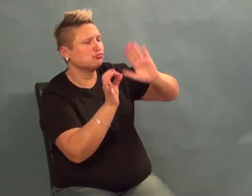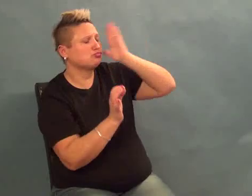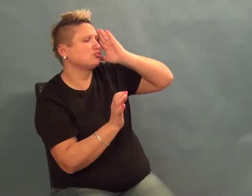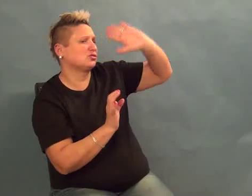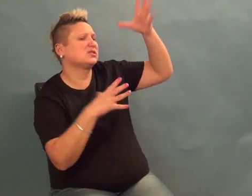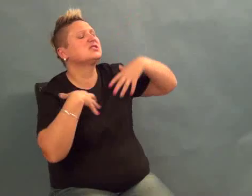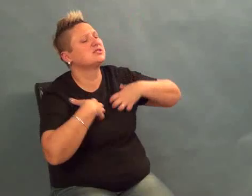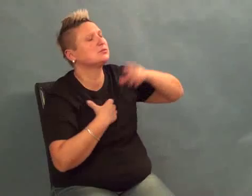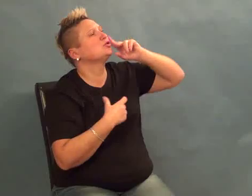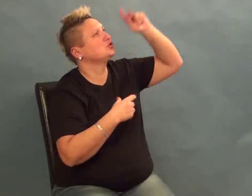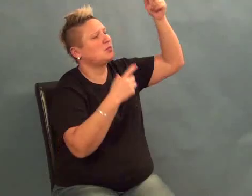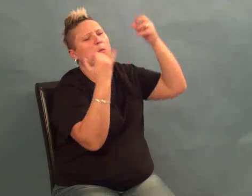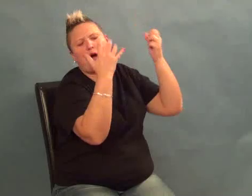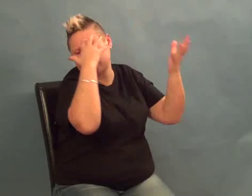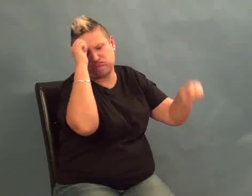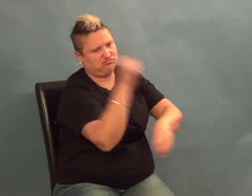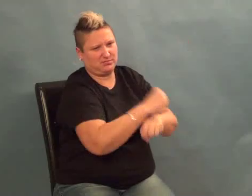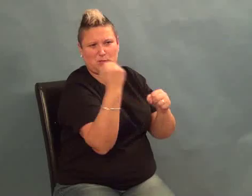Jest zmęczony, idzie spać i mocno zasypia.